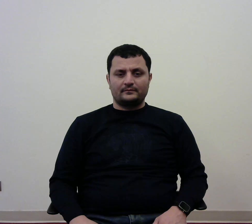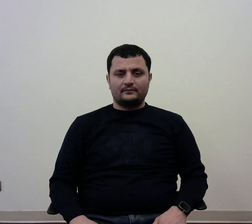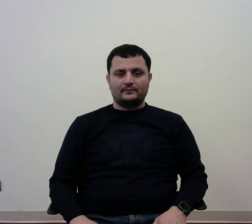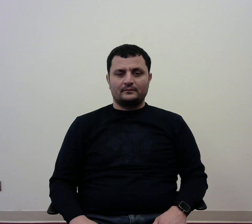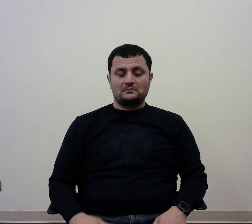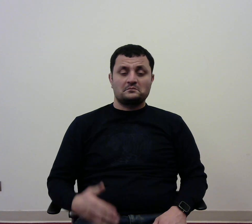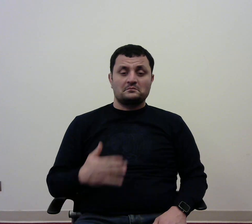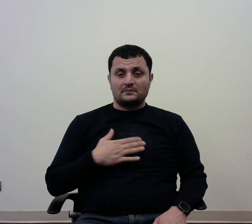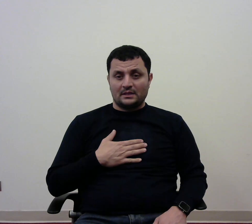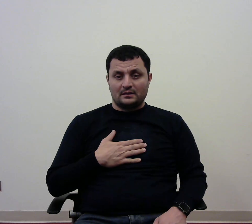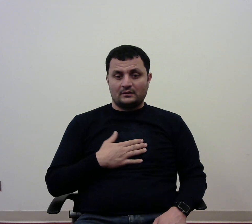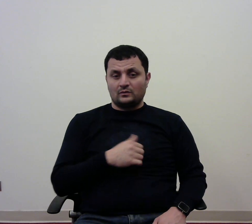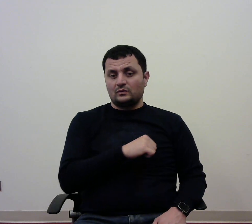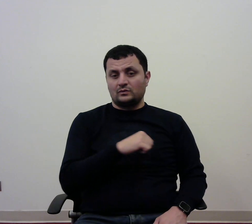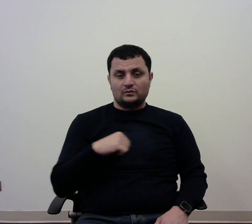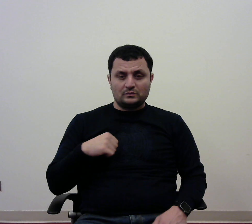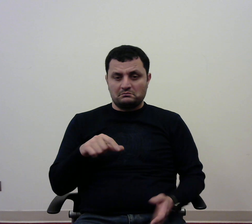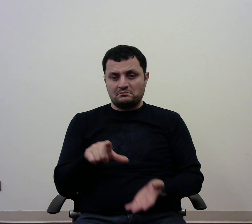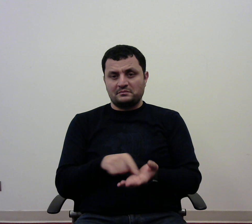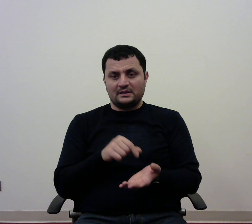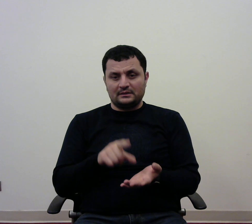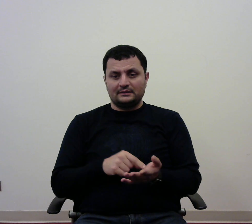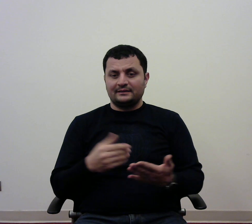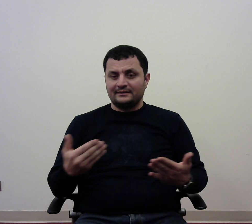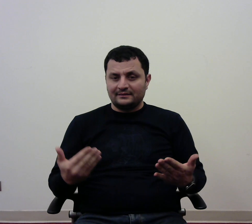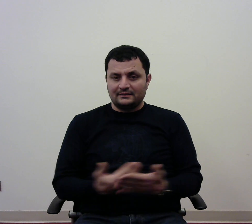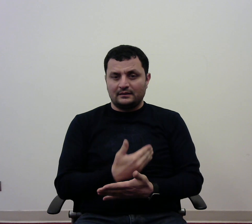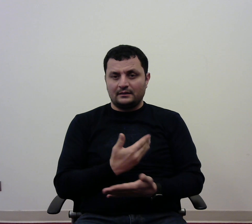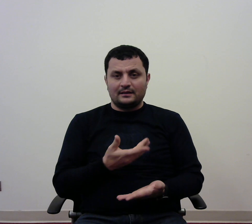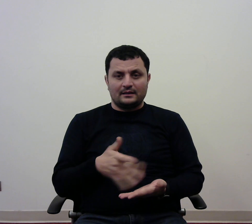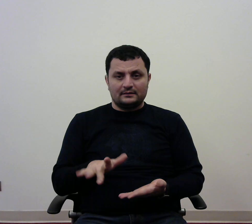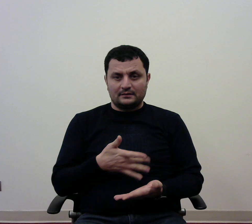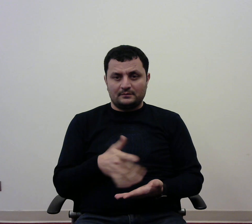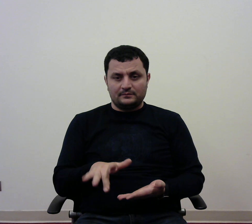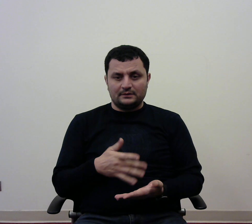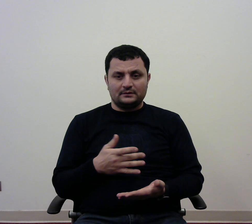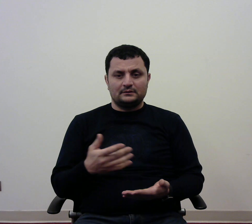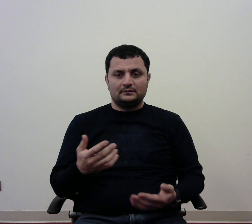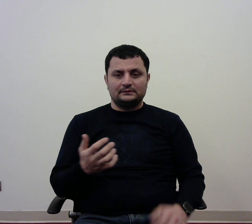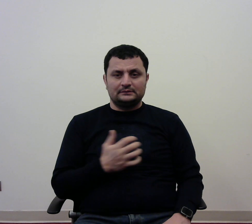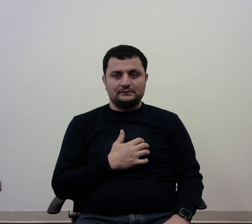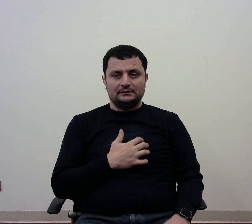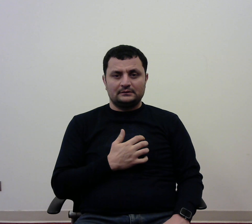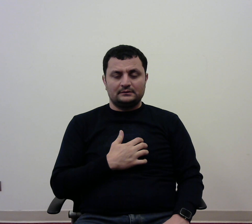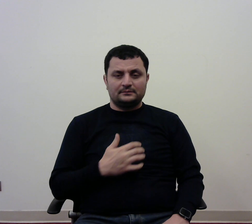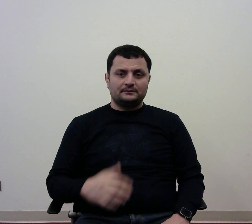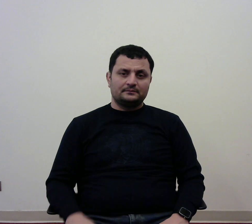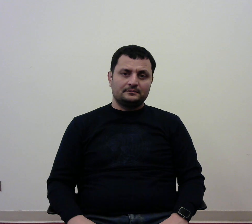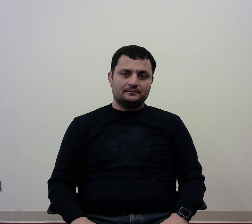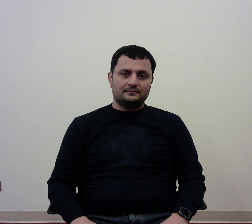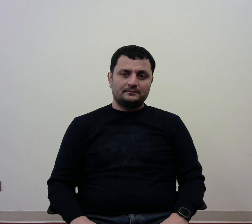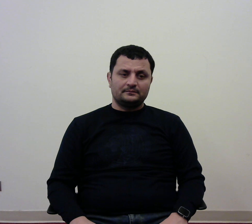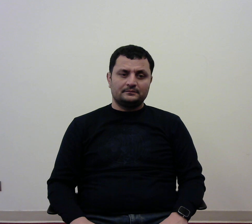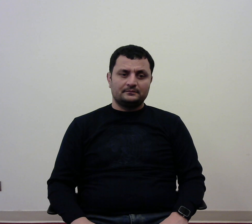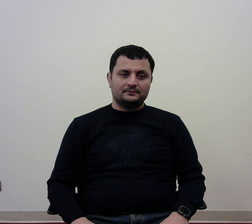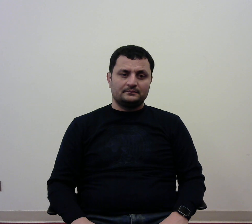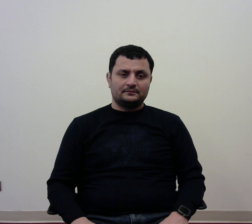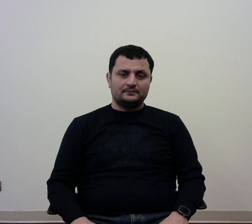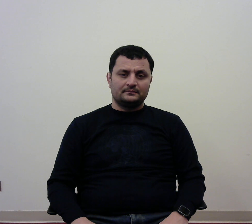Mən öz pensiyamı yenidən hesablatdırmaq istəyirəm